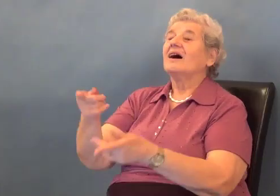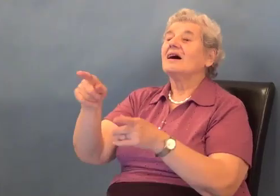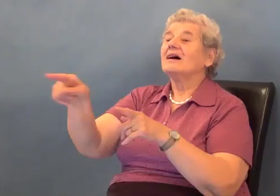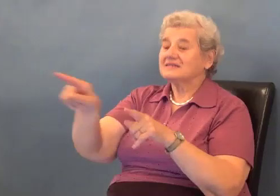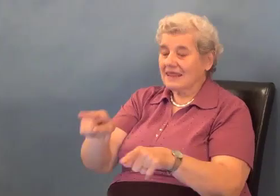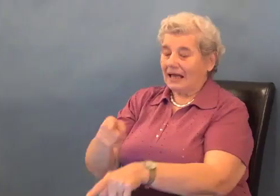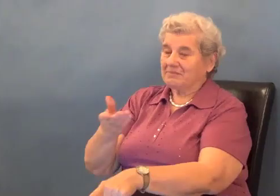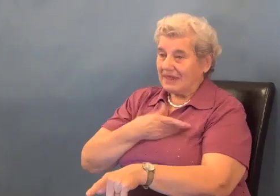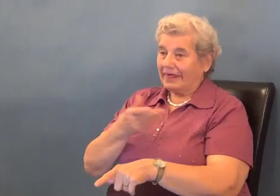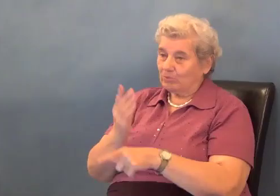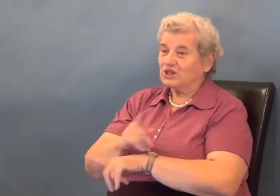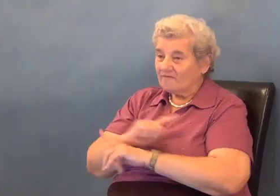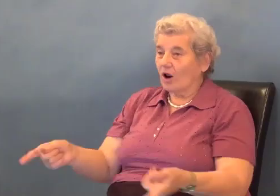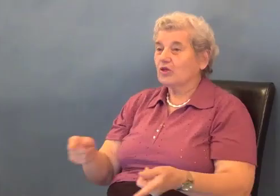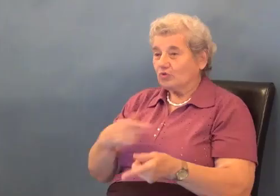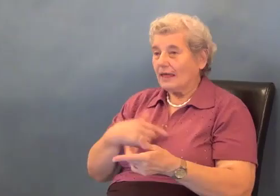Ten znak daje mi, że już nie wolno.